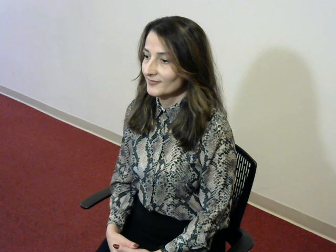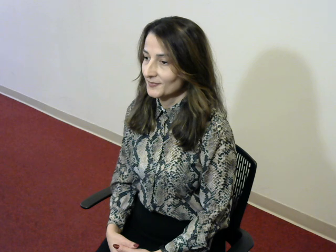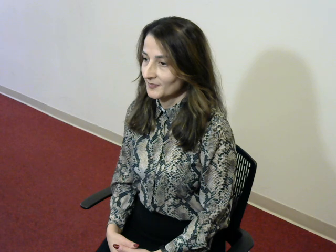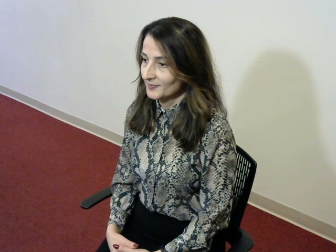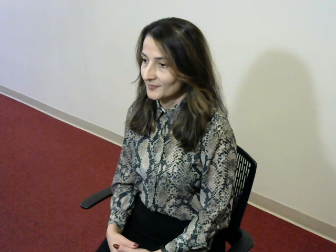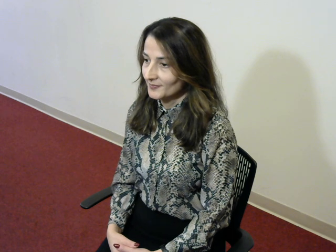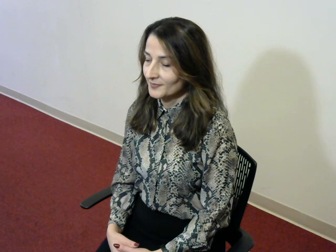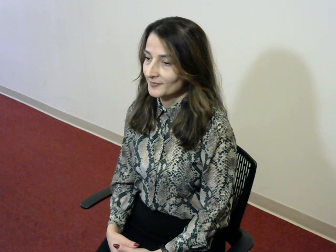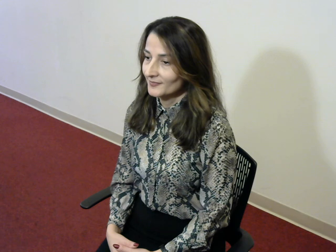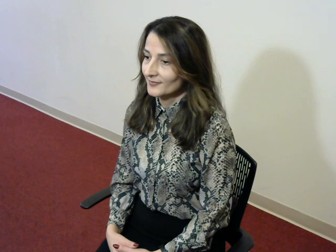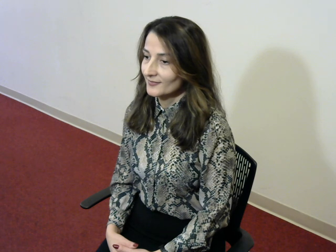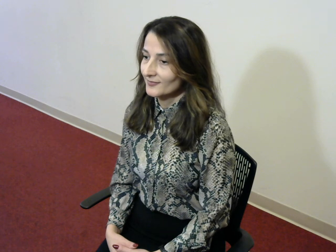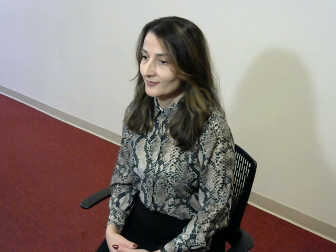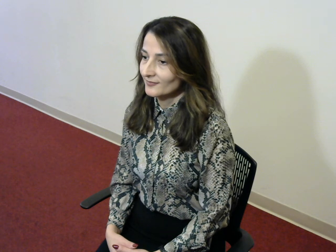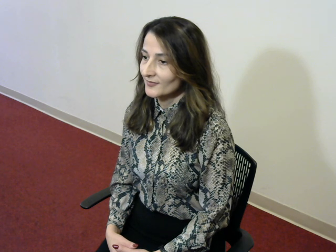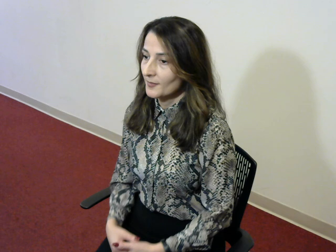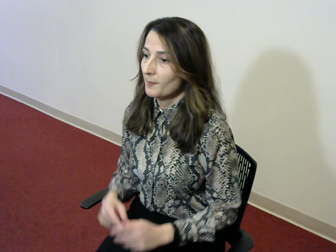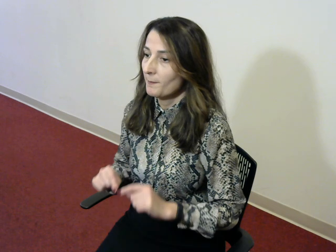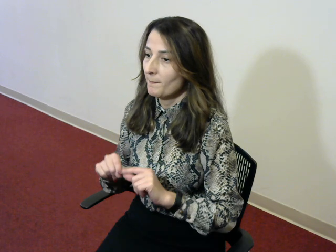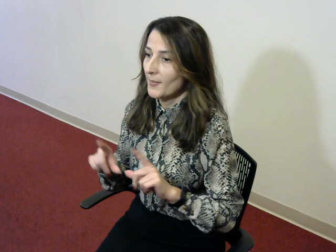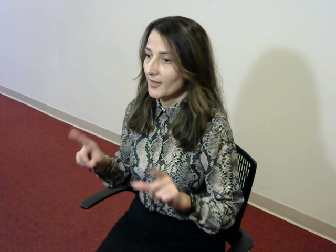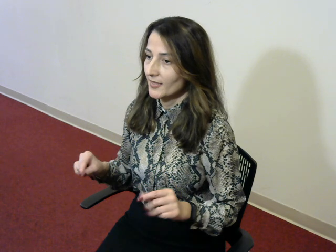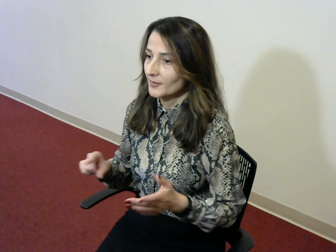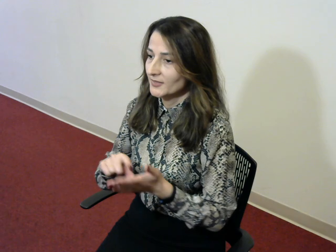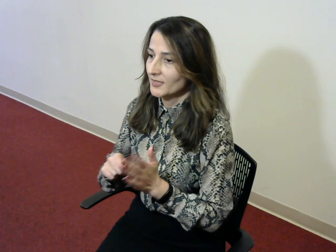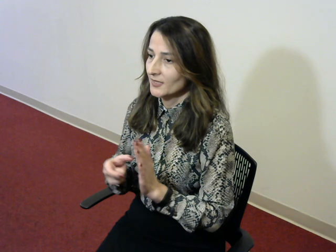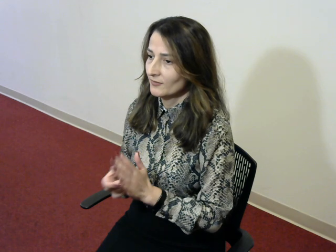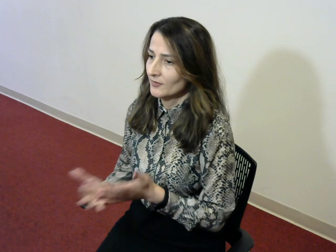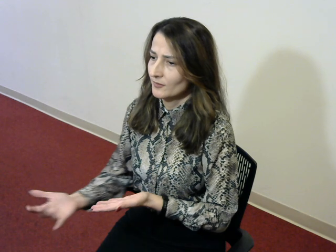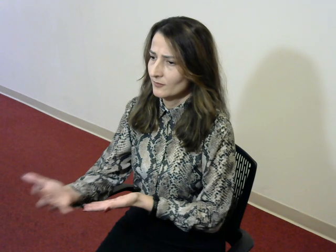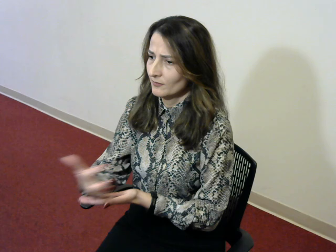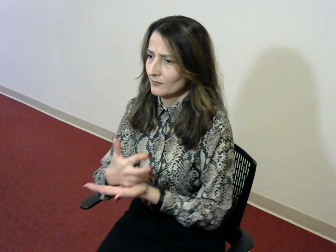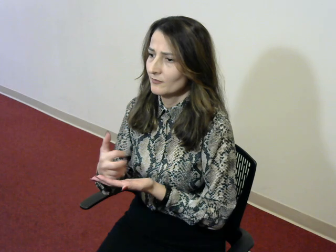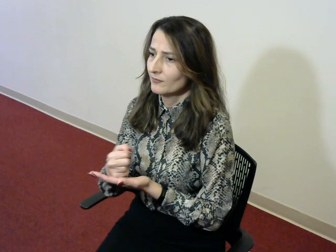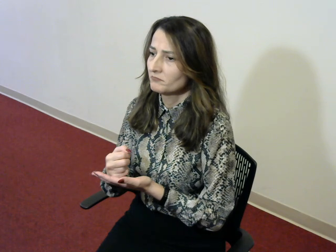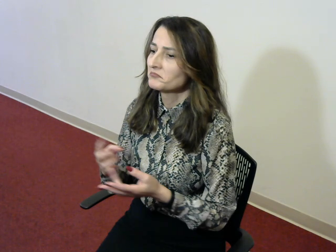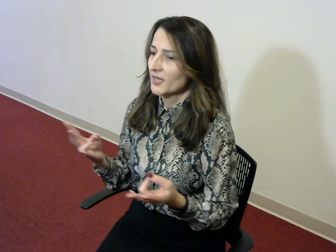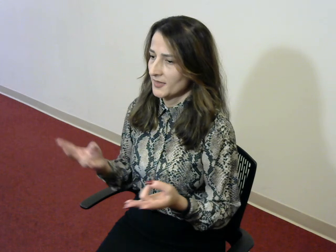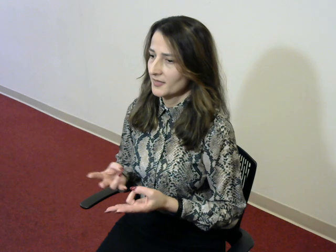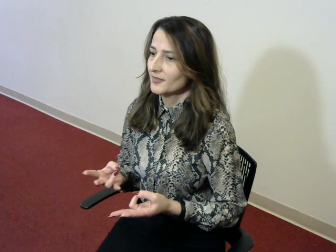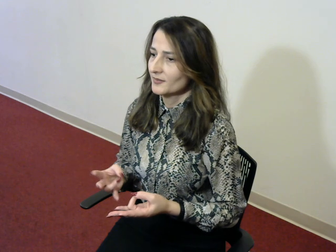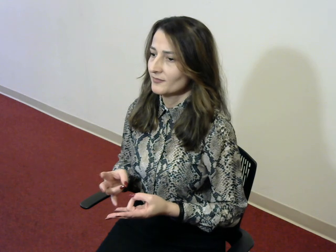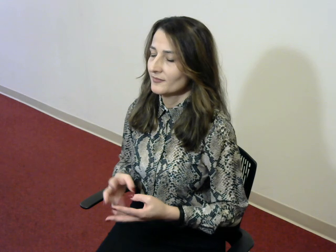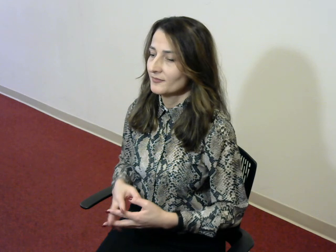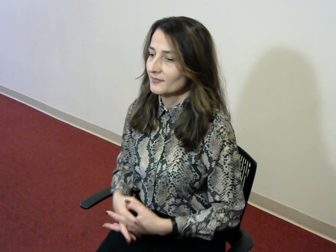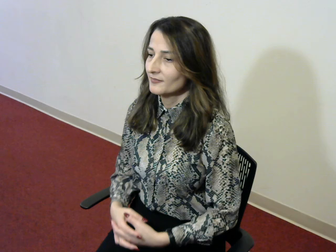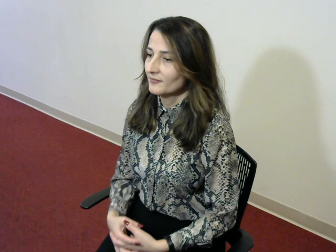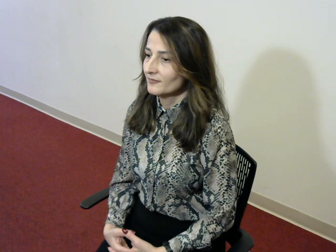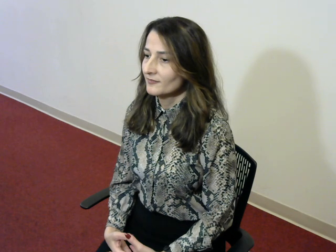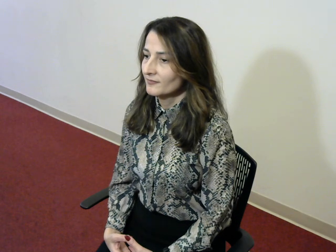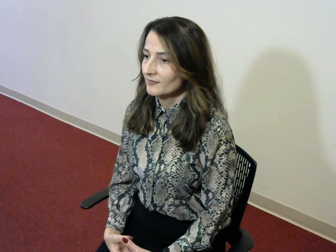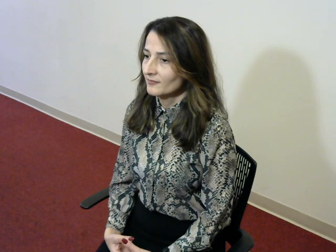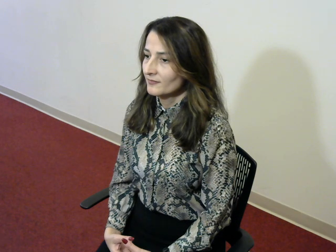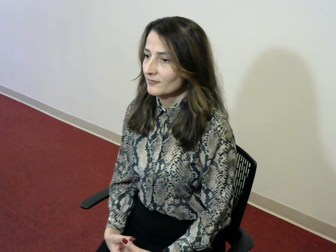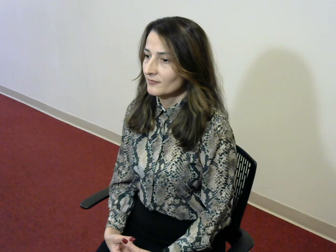Məktəbdə otaqları yığışdırmaq lazımdır